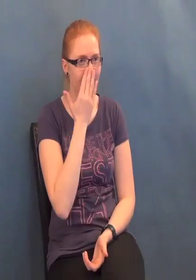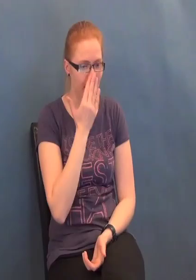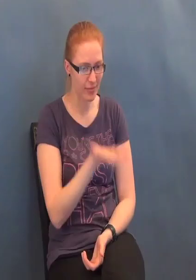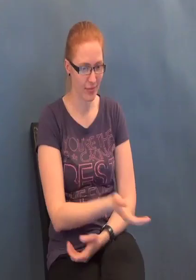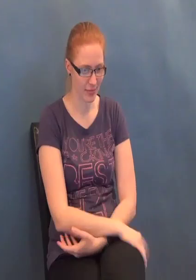Jak to wygląda?